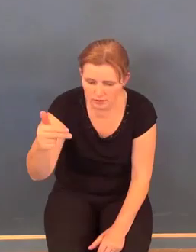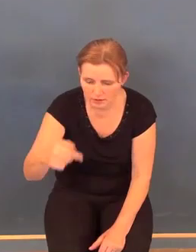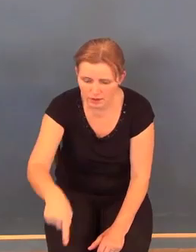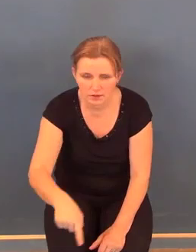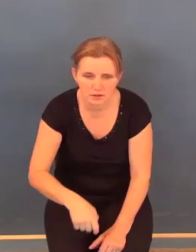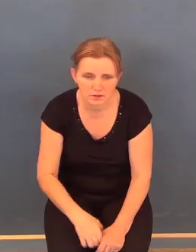Niedziela.